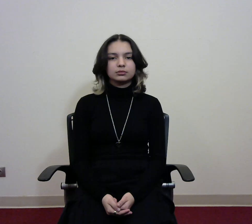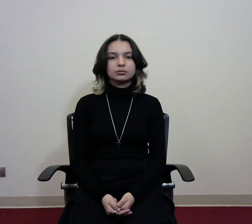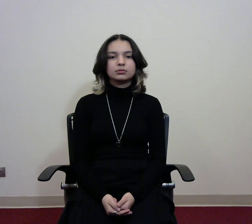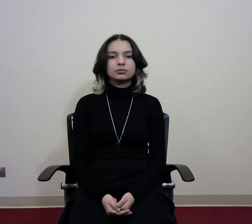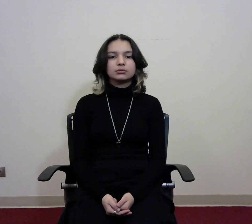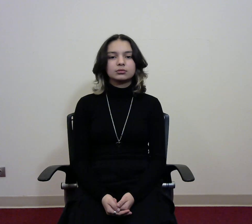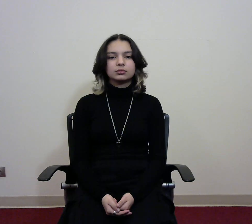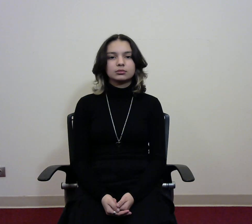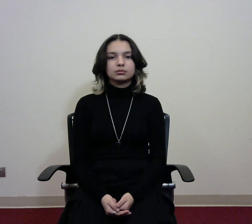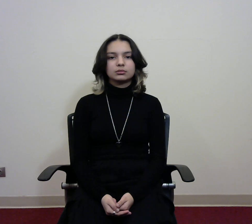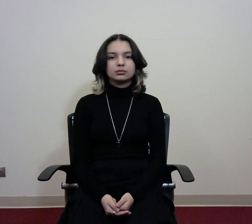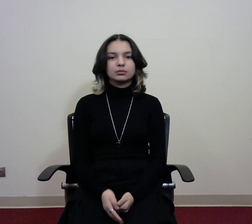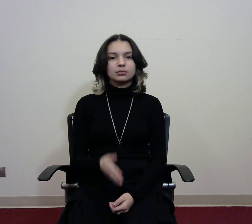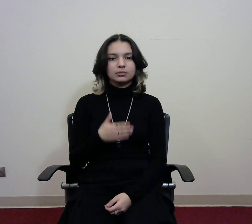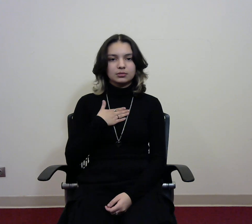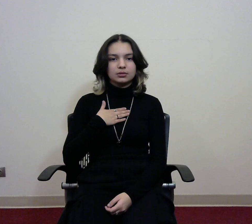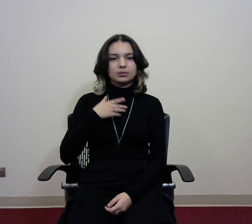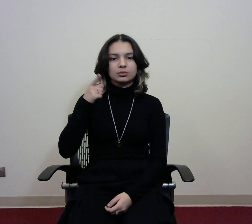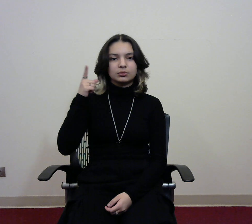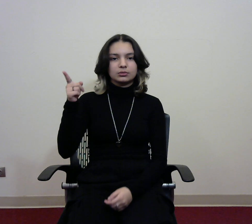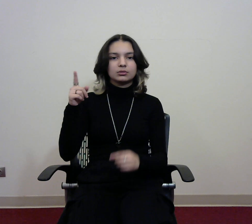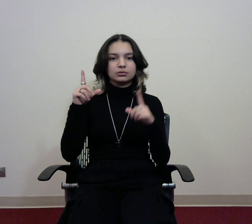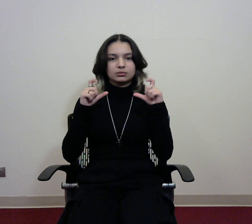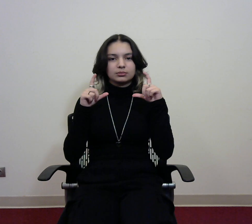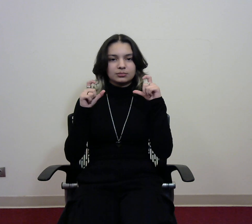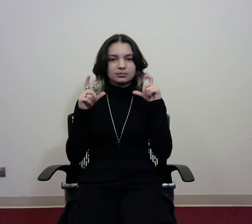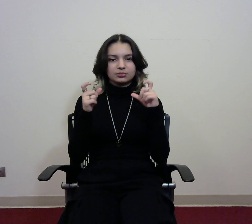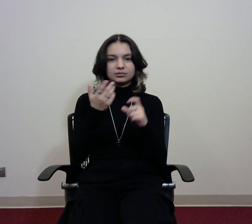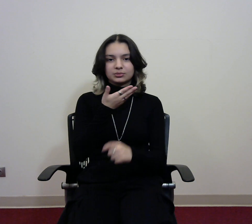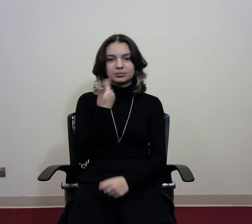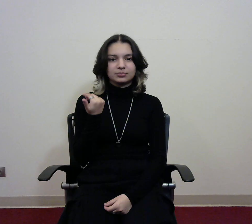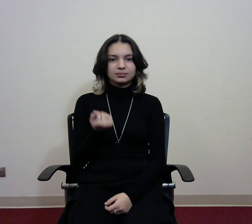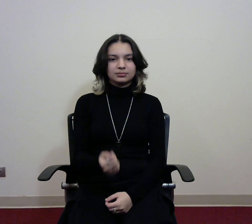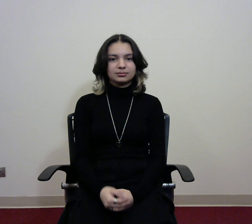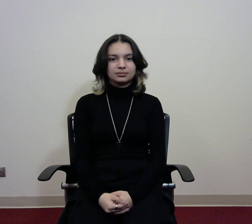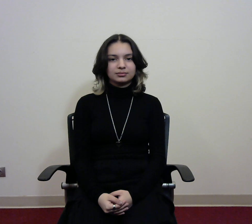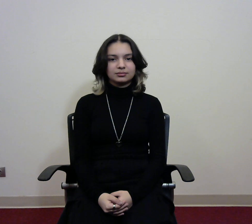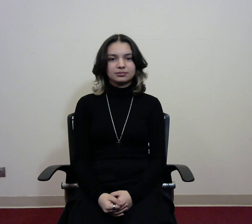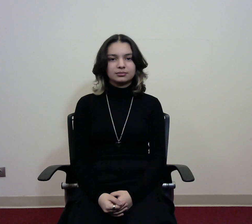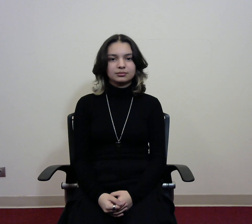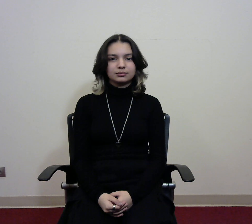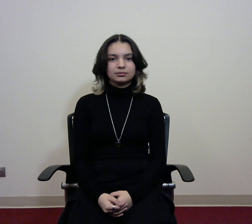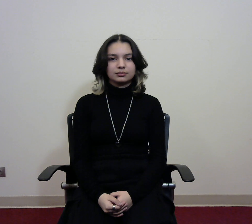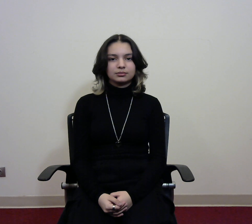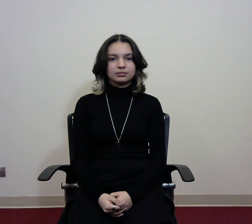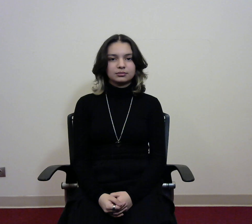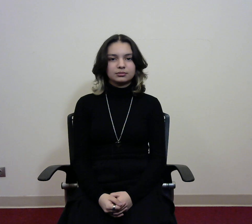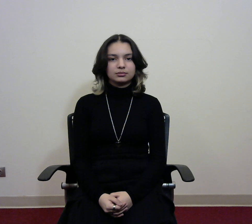Məndə onun şəkli yoxdur